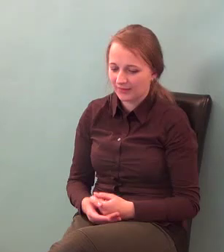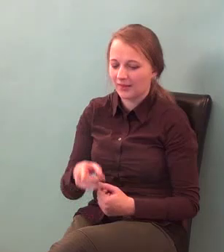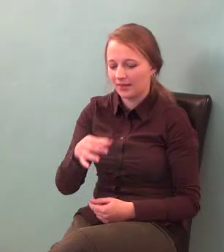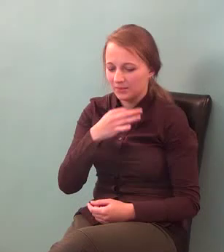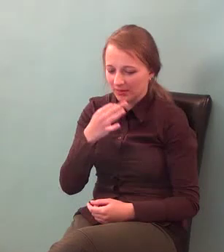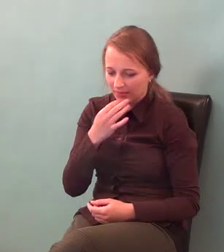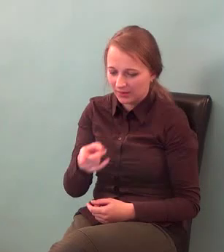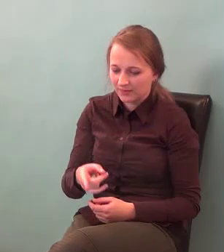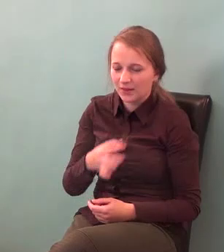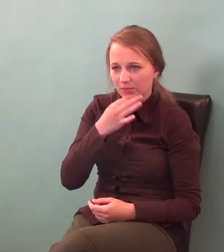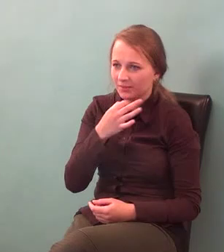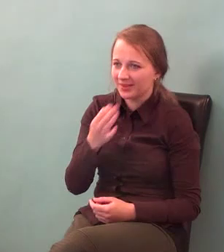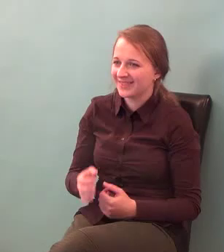To poprawić, to poprawić...